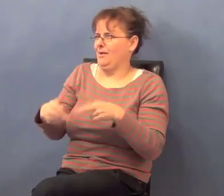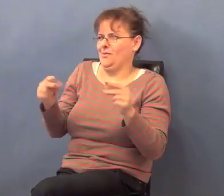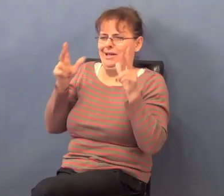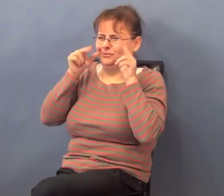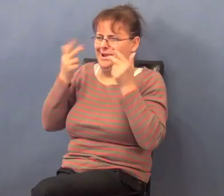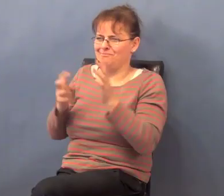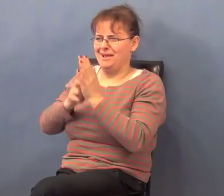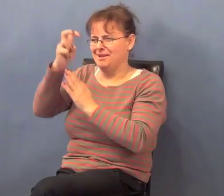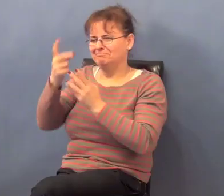Żaba nie wspina się na drzewo.